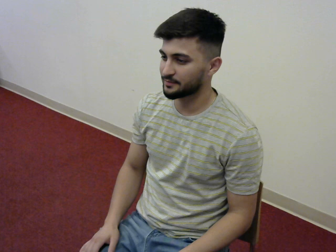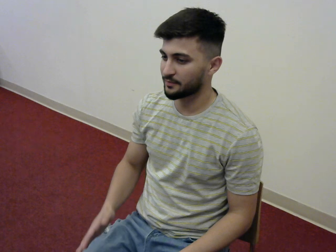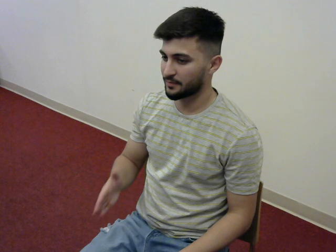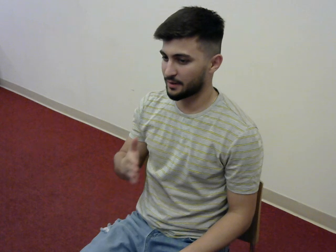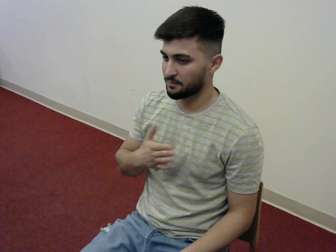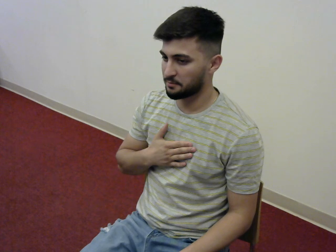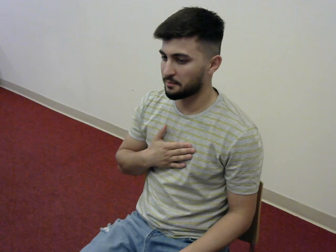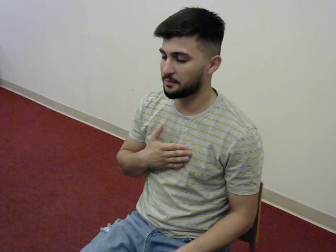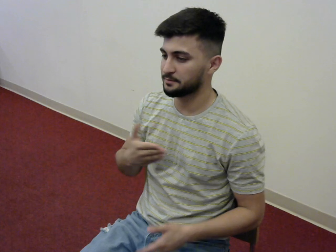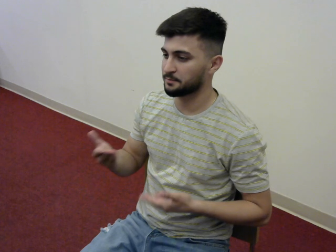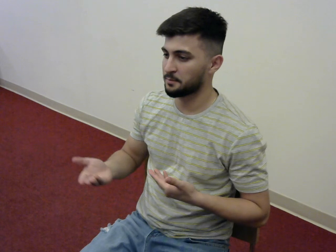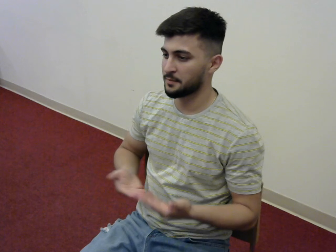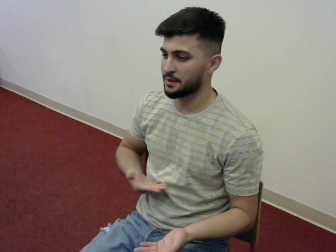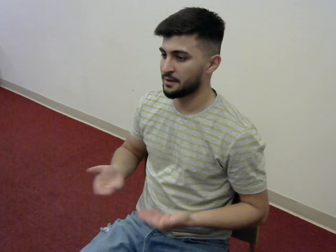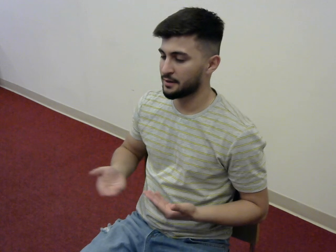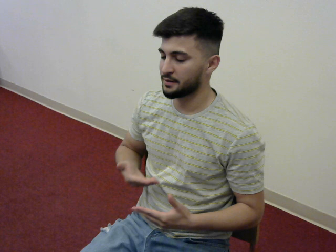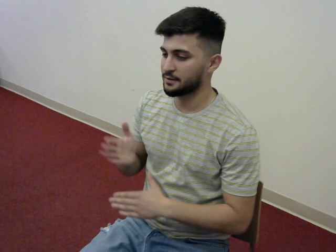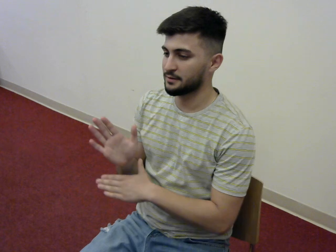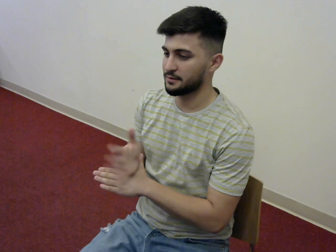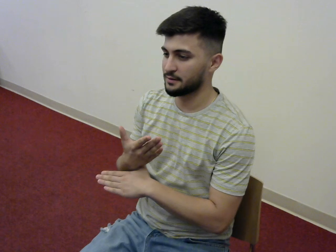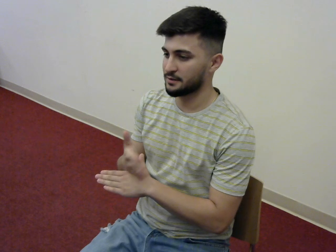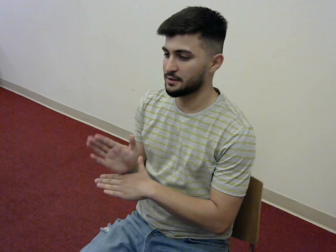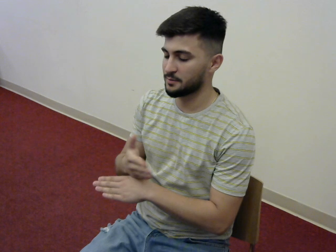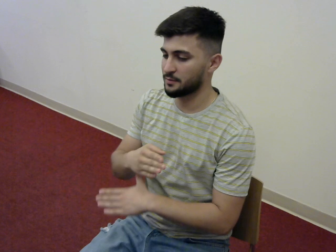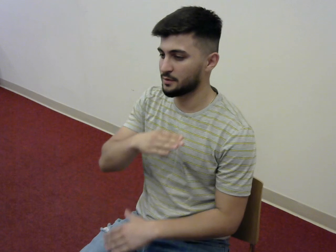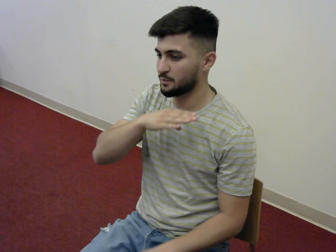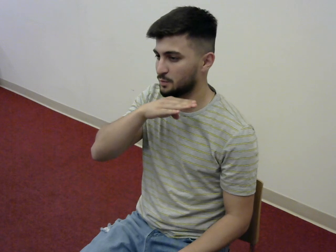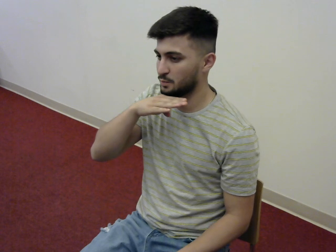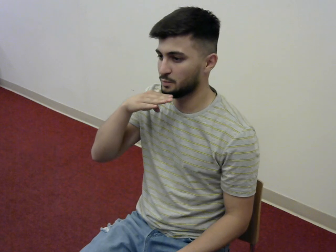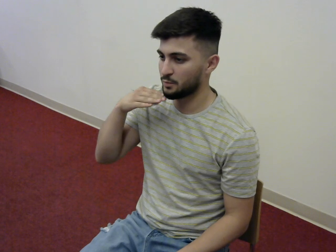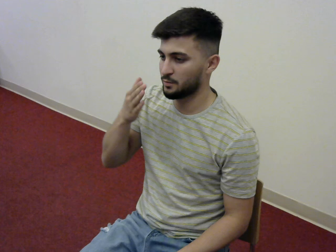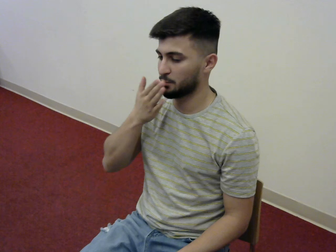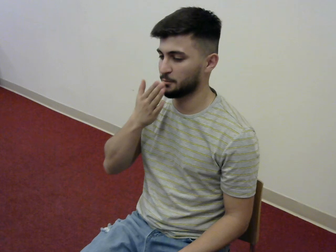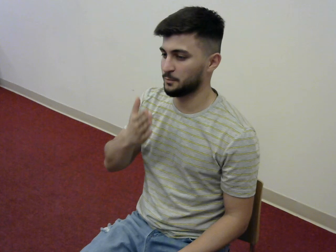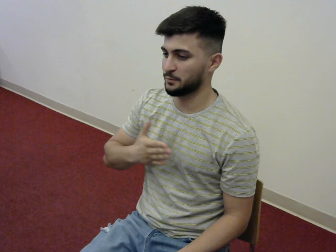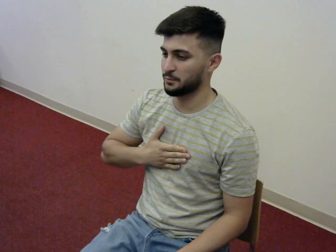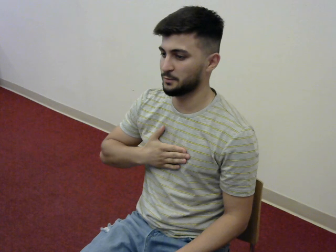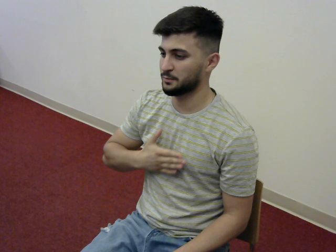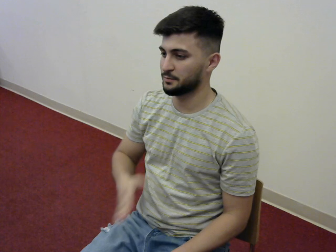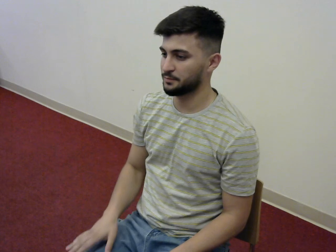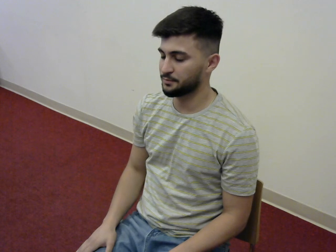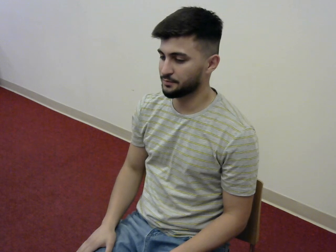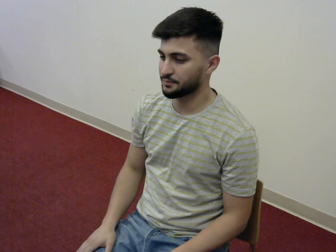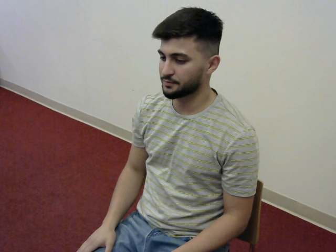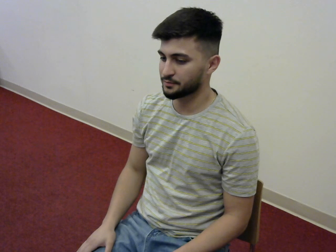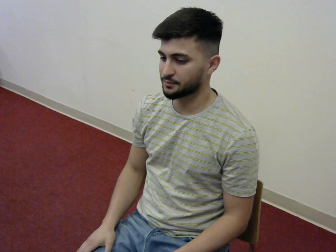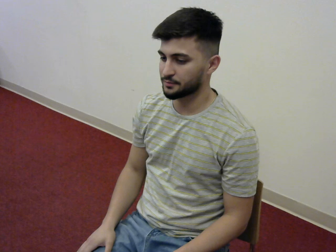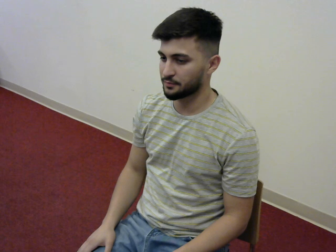Mən piyada gəzməyi çox sevirəm